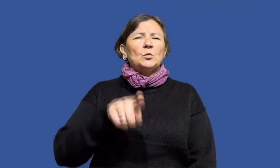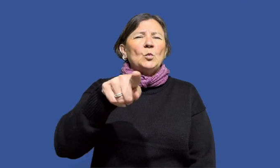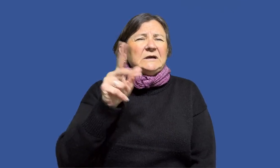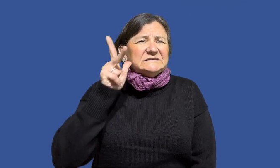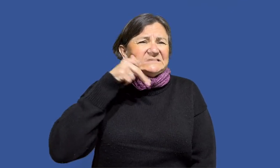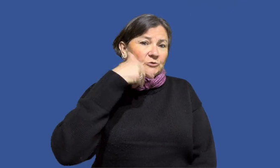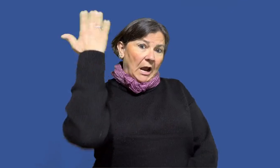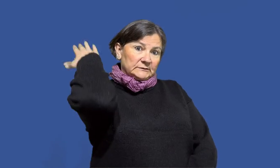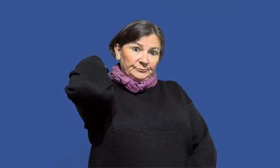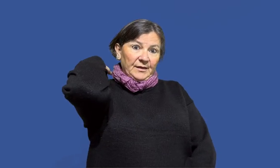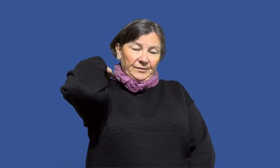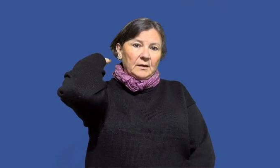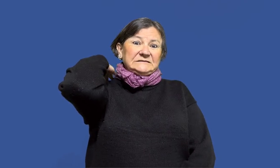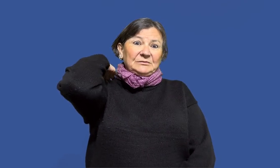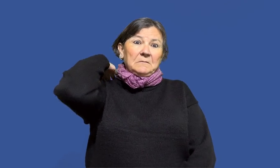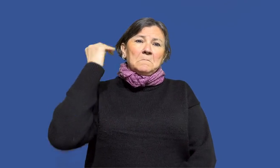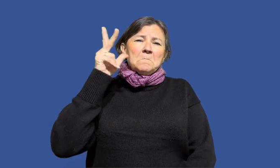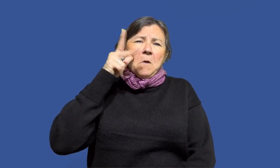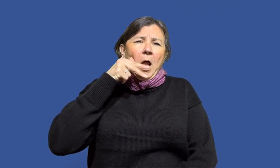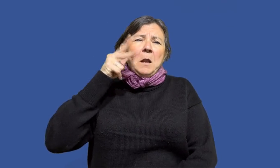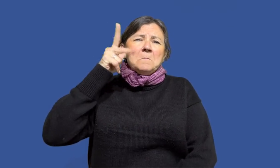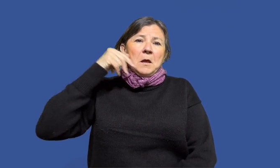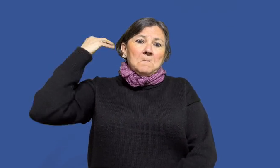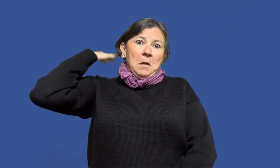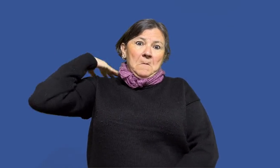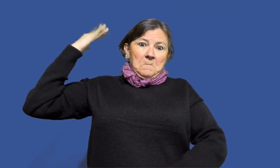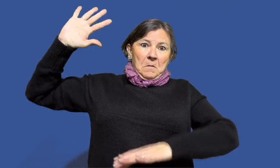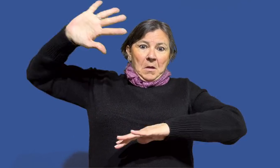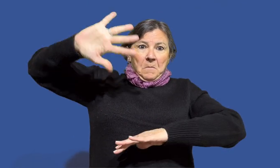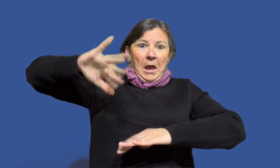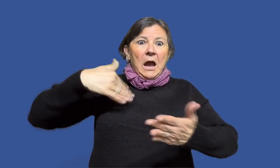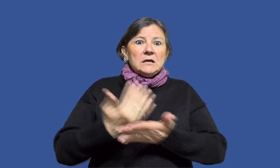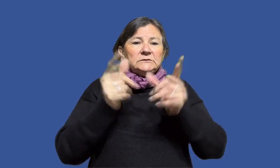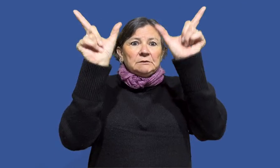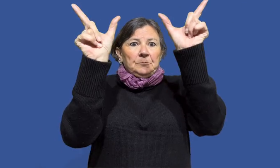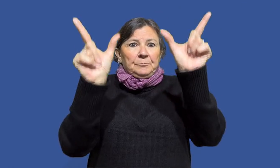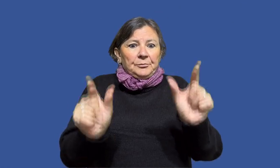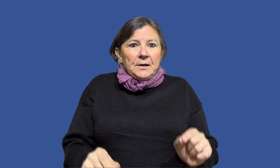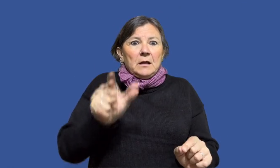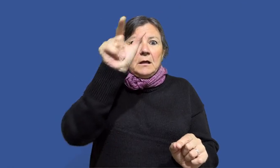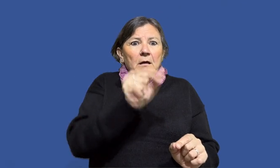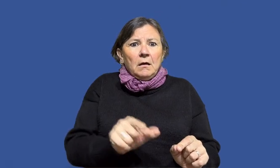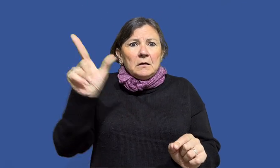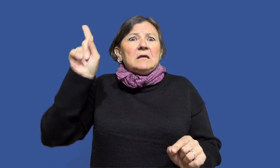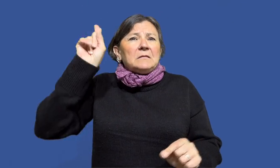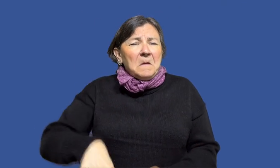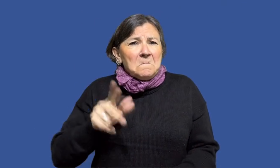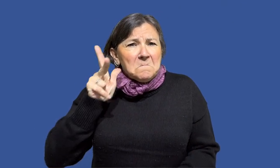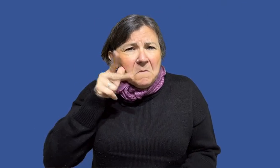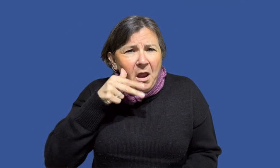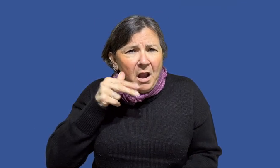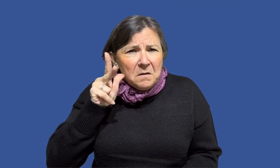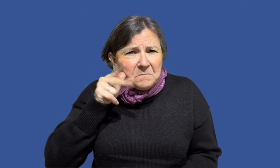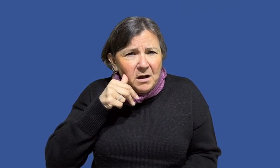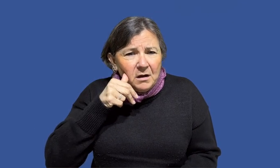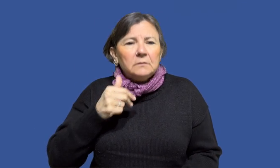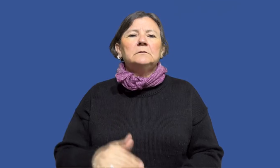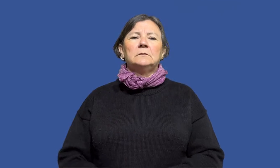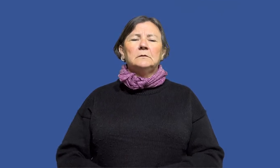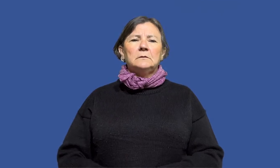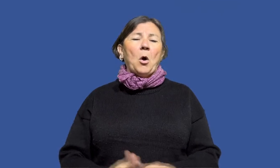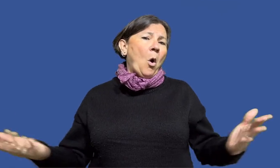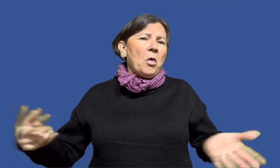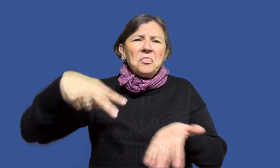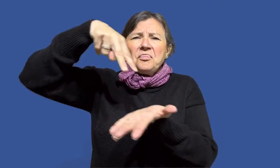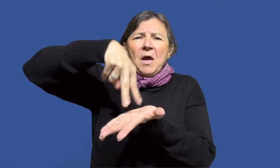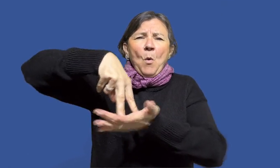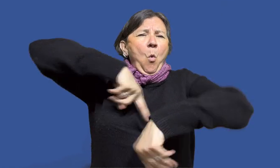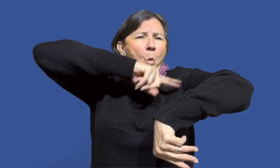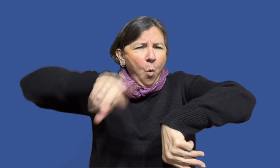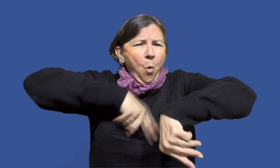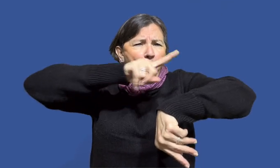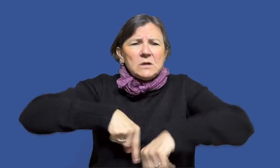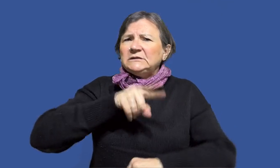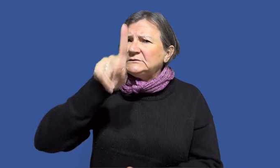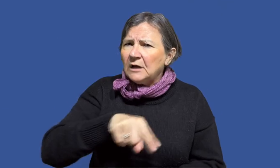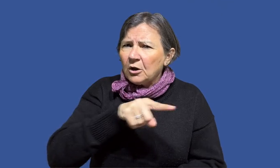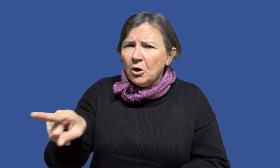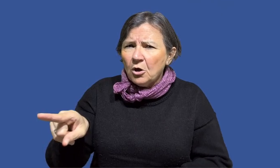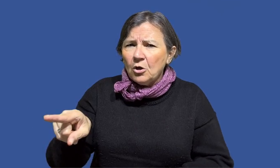Sents que el dolor baixa des de l'espatlla fins a les cames? El dolor s'intensifica si estàs moltes hores dret?